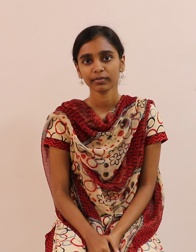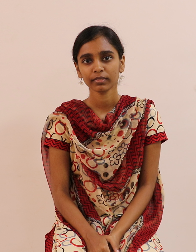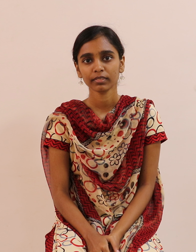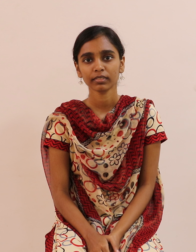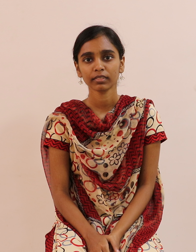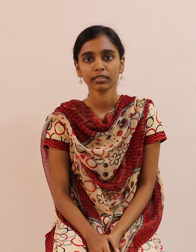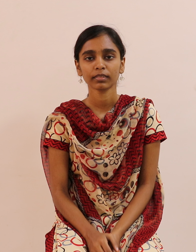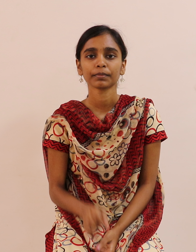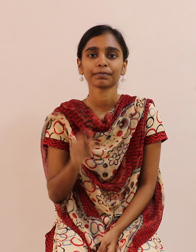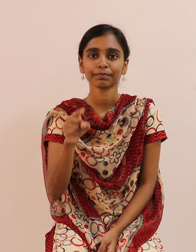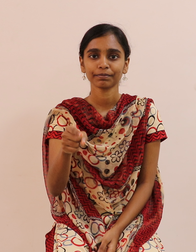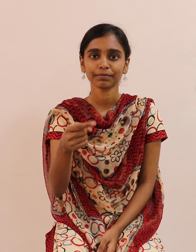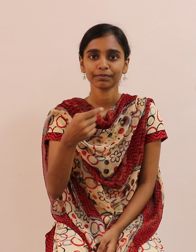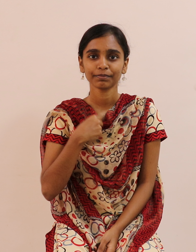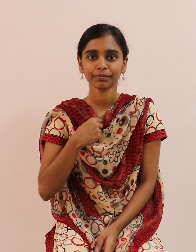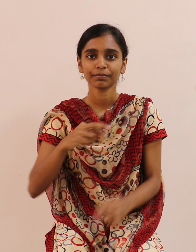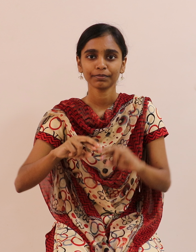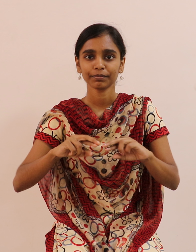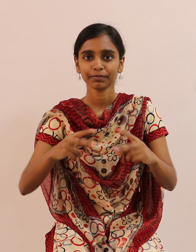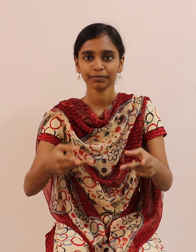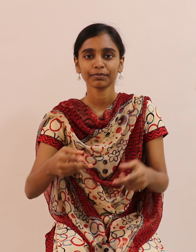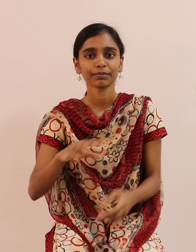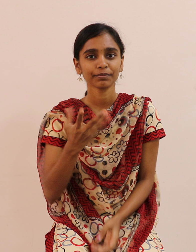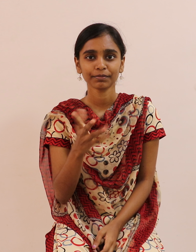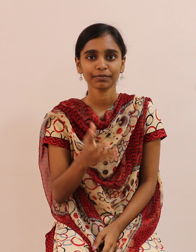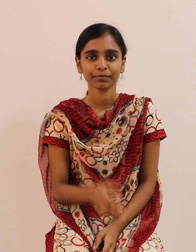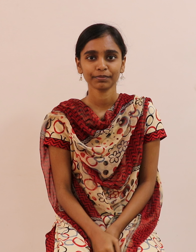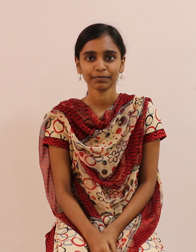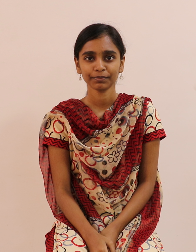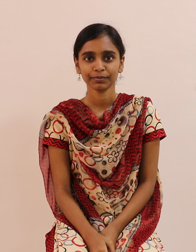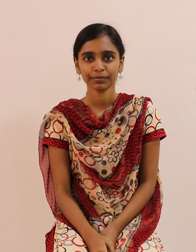it does not make any difference to me